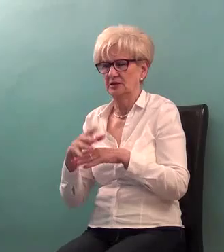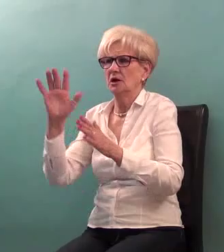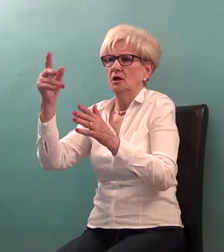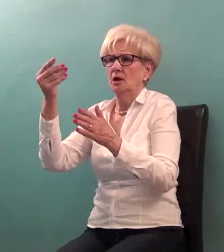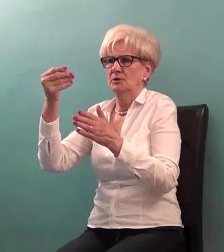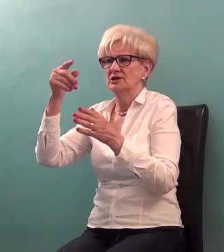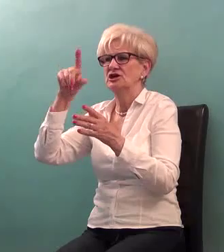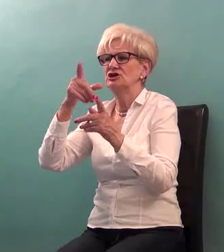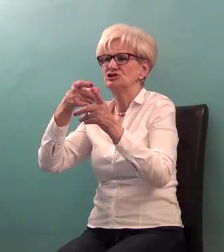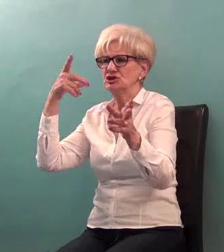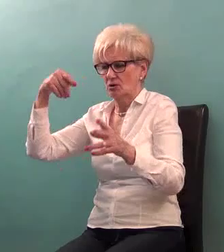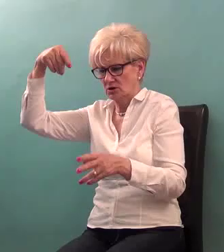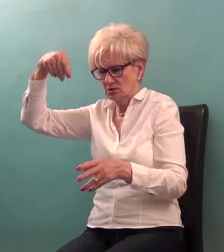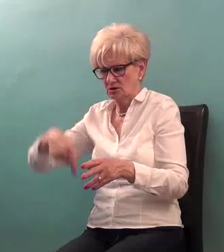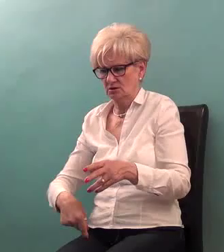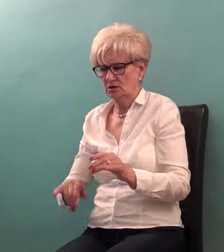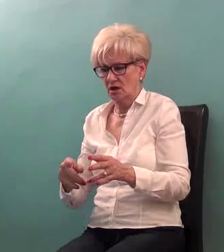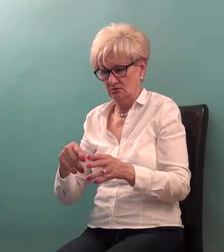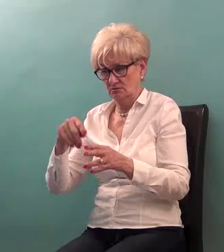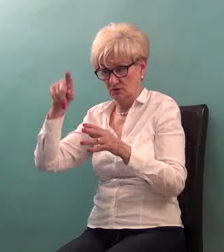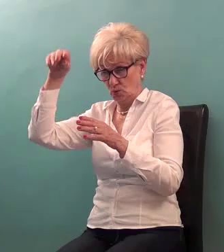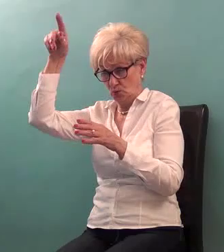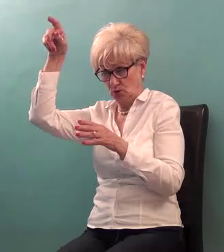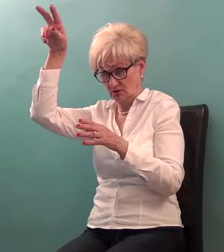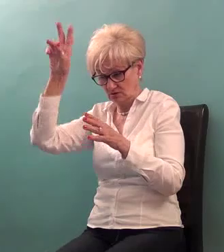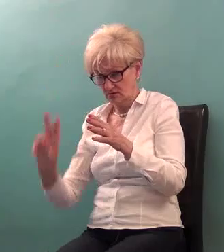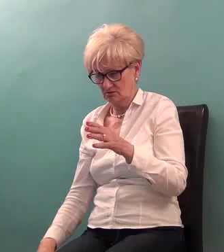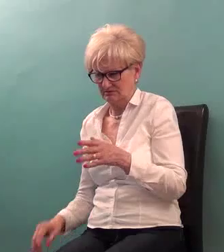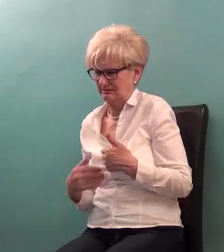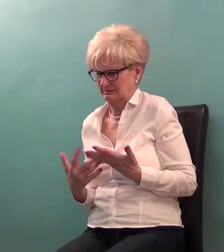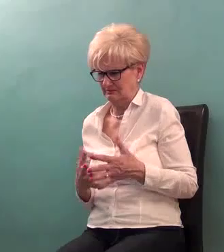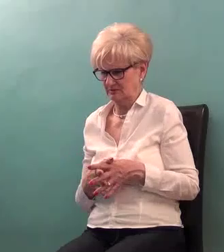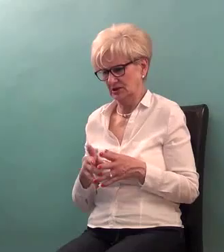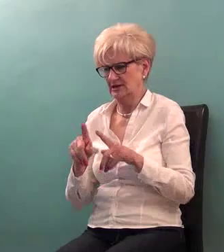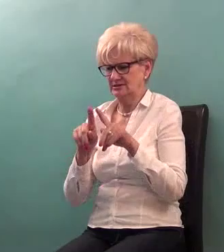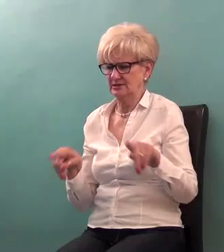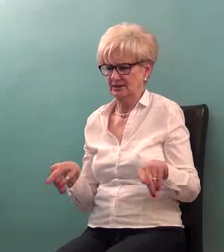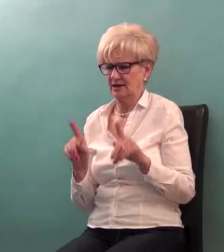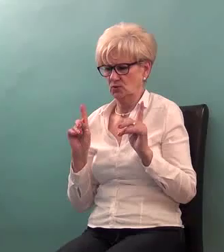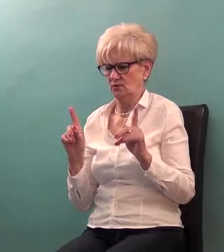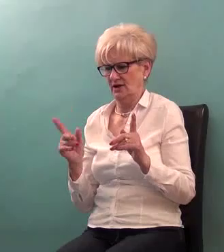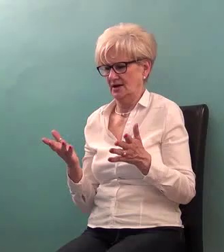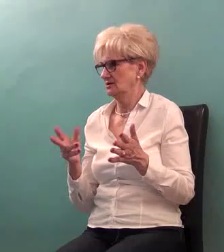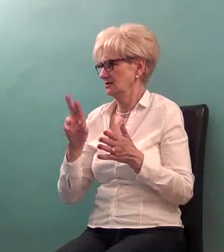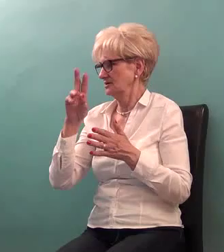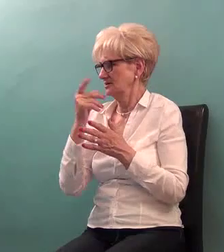Jest strzałka w dół, więc może ten znak trójkątny mówi, że można spaść z wysokości i trzeba być ostrożnym.